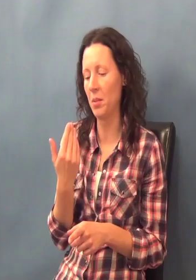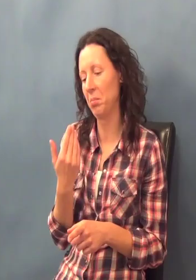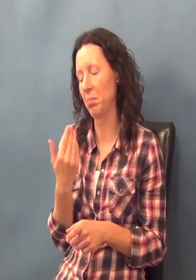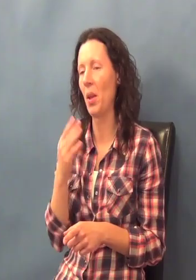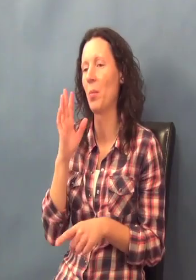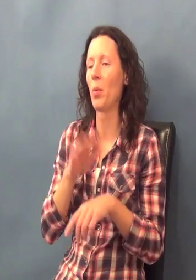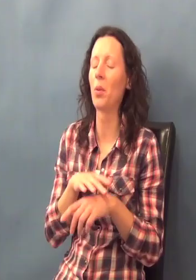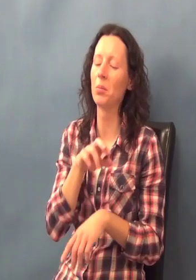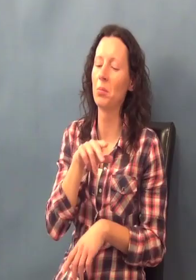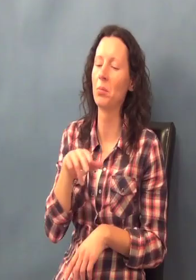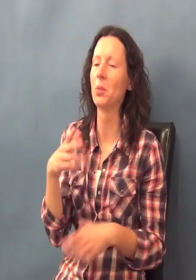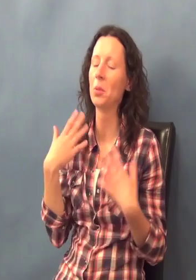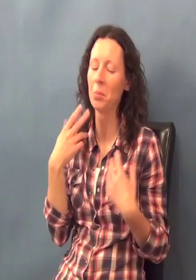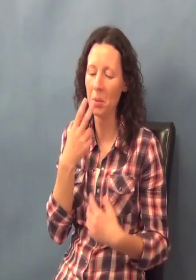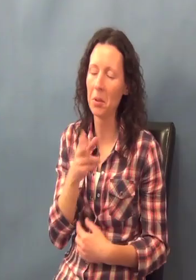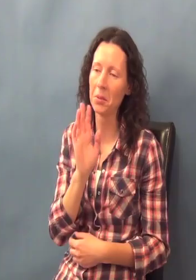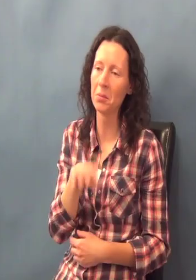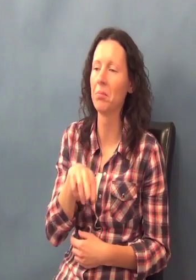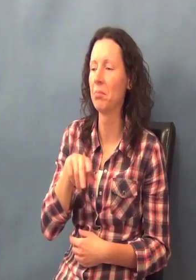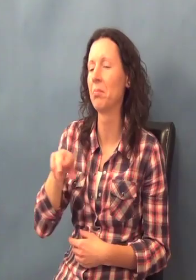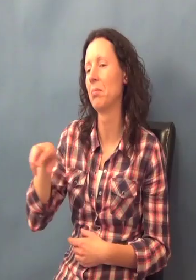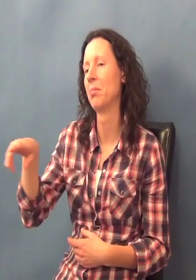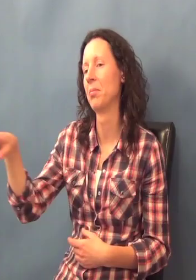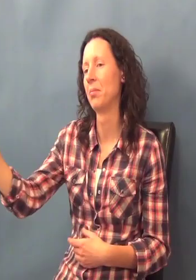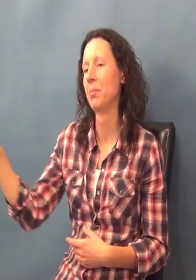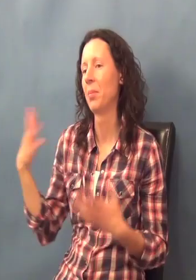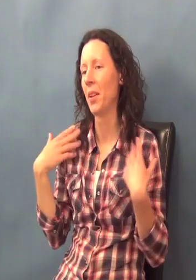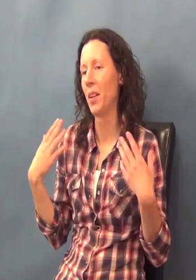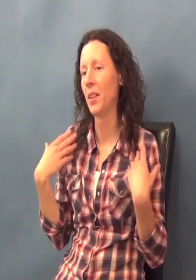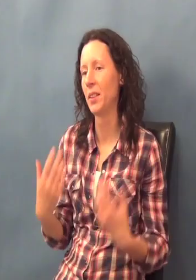Potem koledzy idą, mijają go, patrzą, ale nic się nie dzieje, idą dalej na spacer.